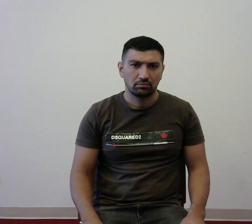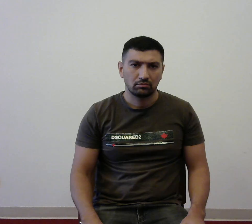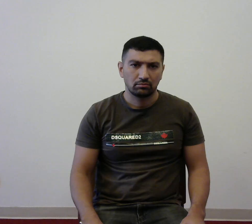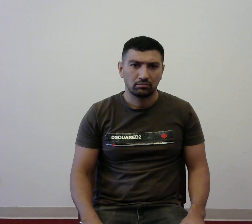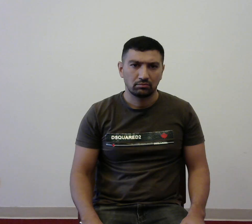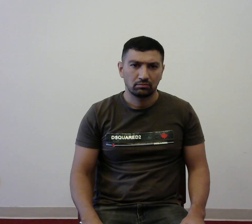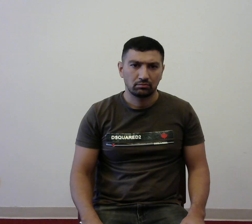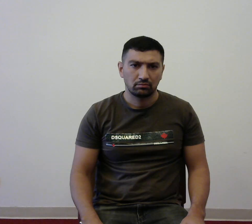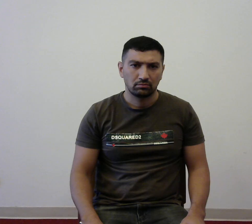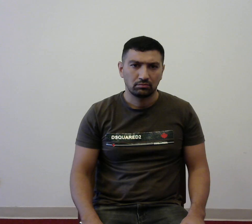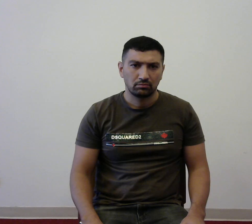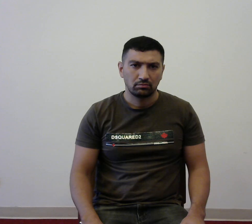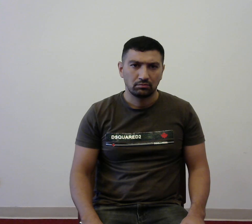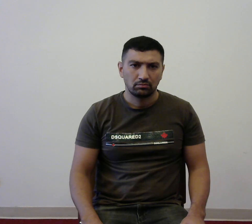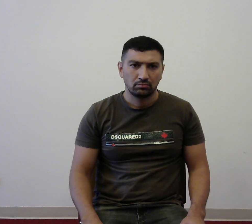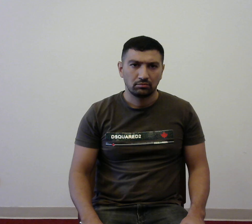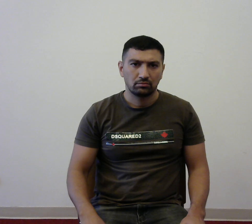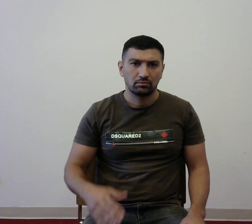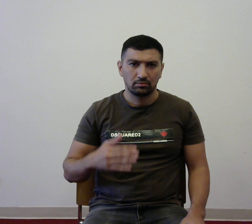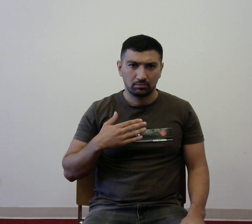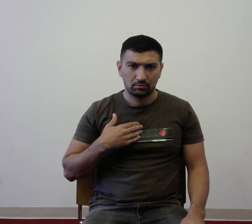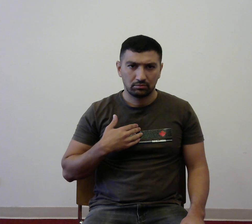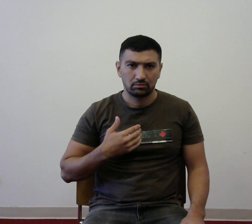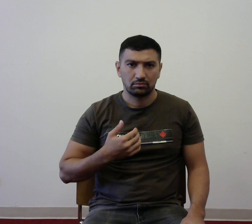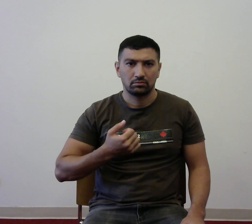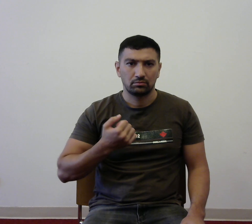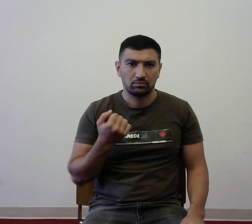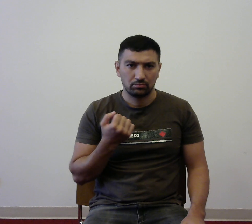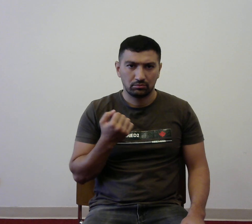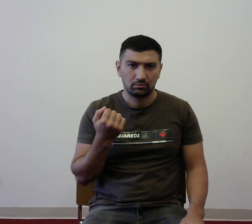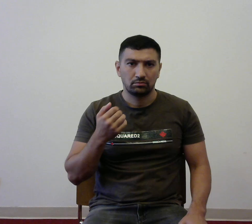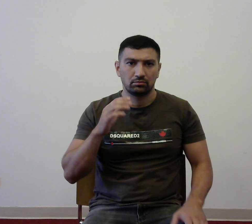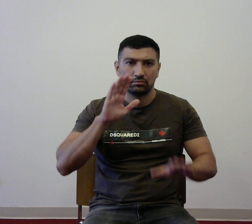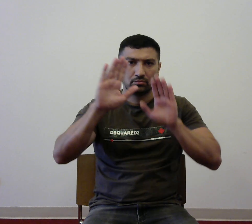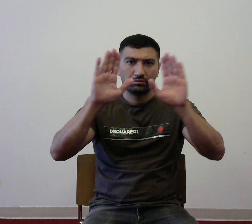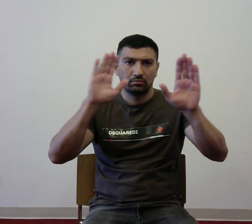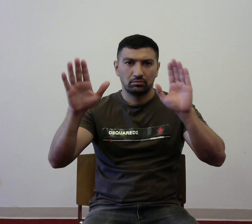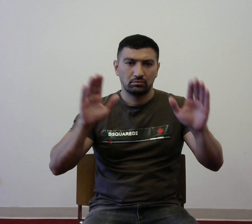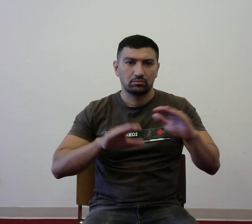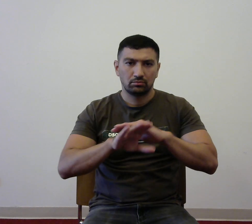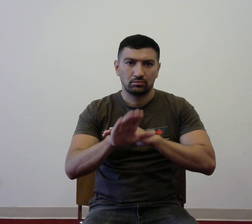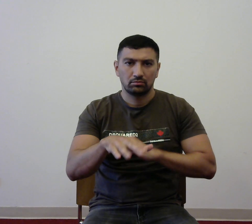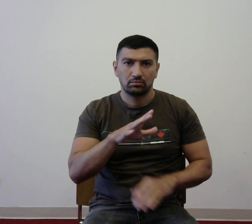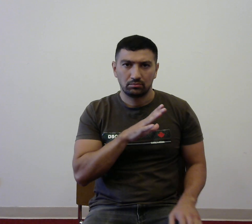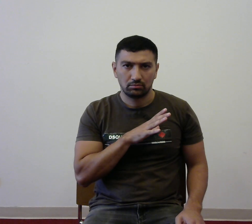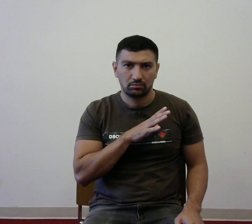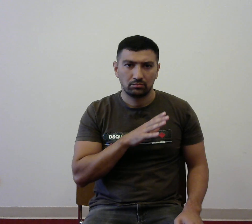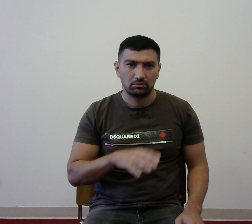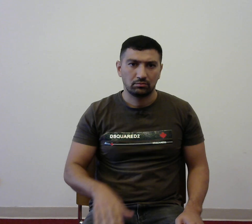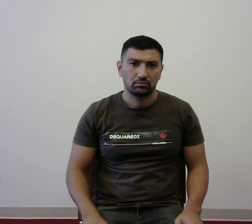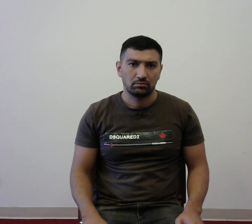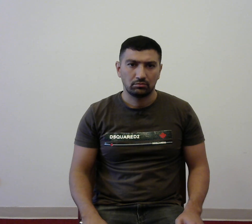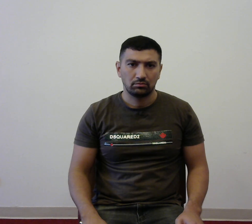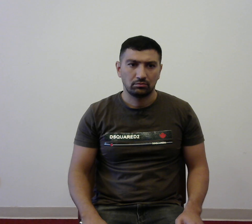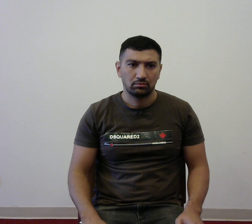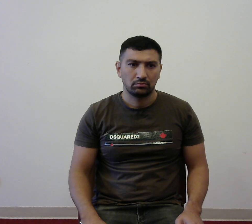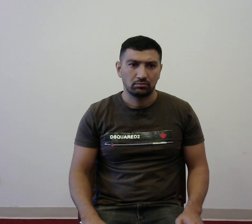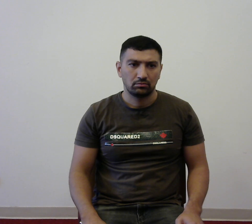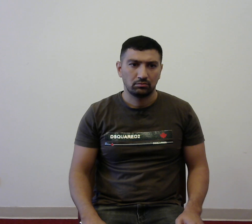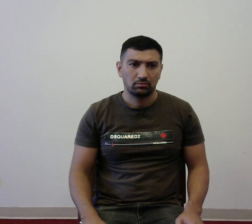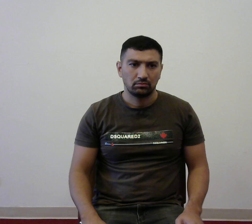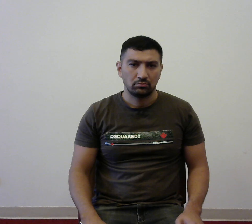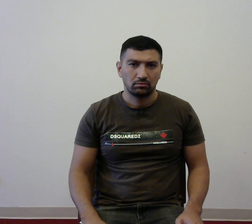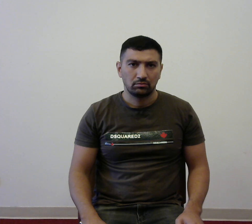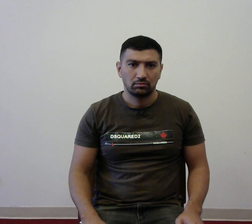Mənim dostumla sərgiyə getmişdim